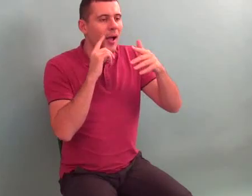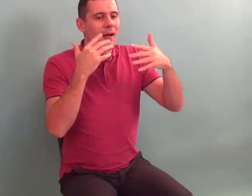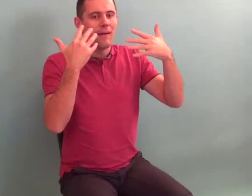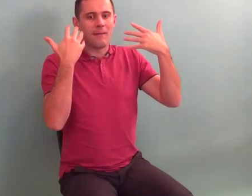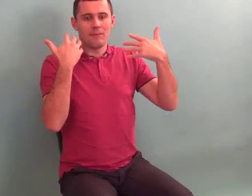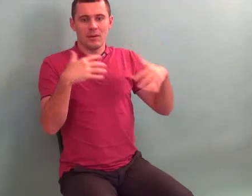Aha...